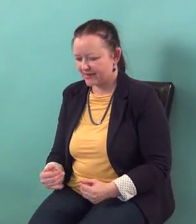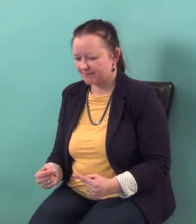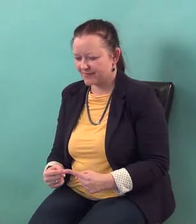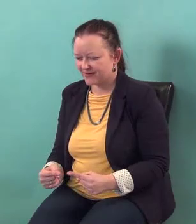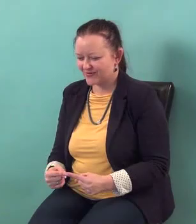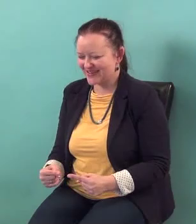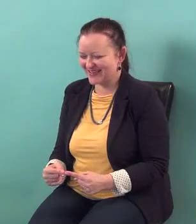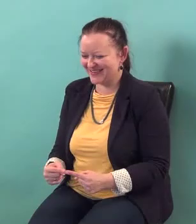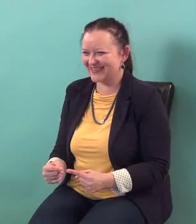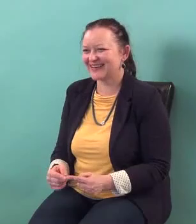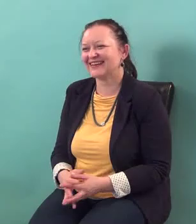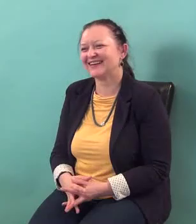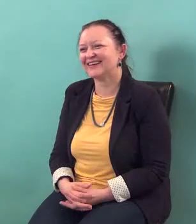Nie pasuje.